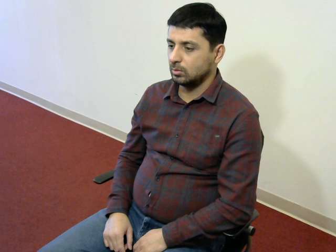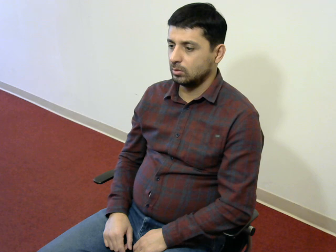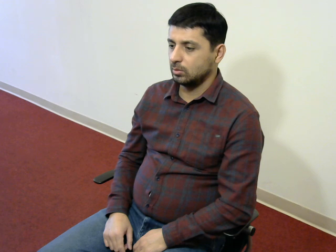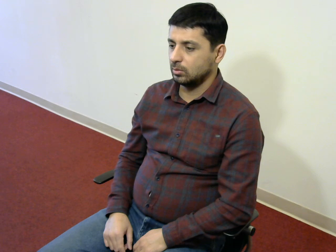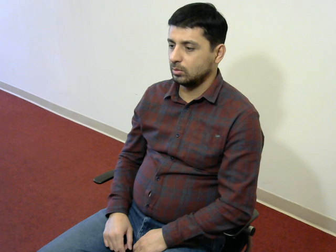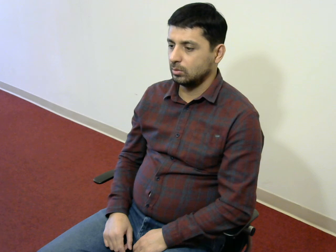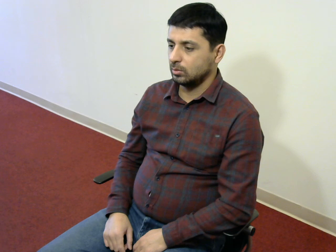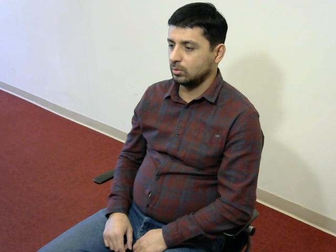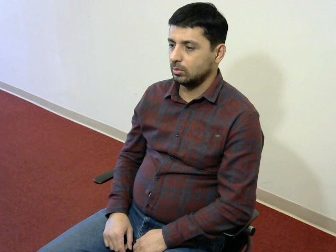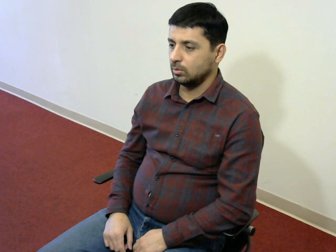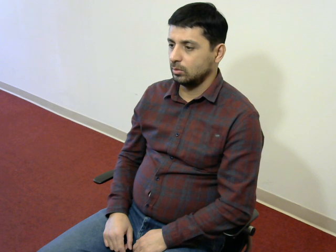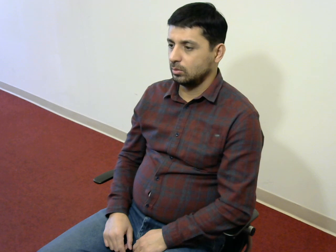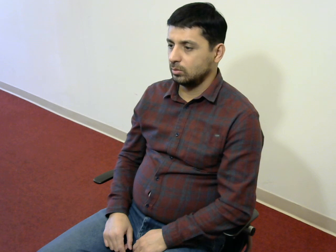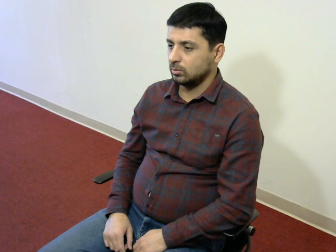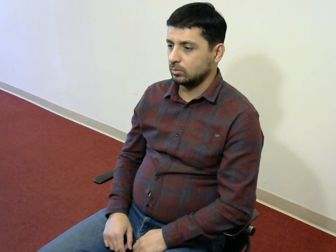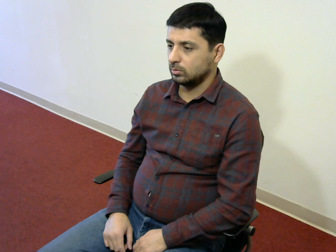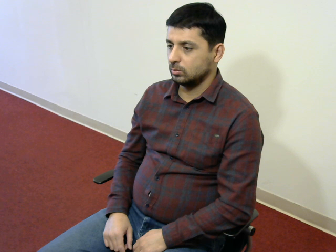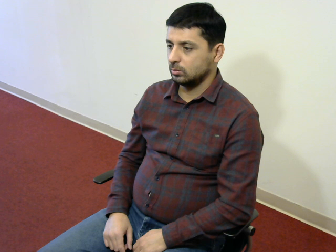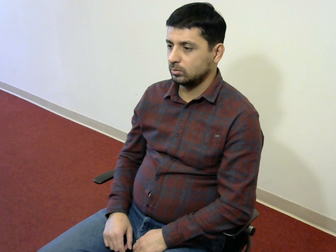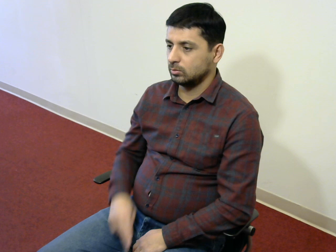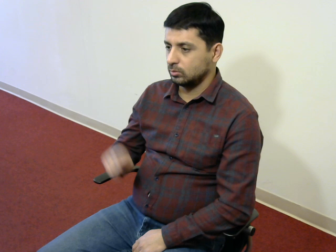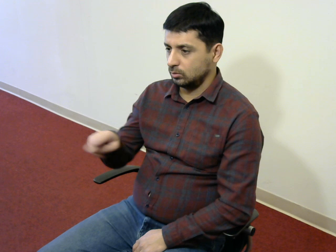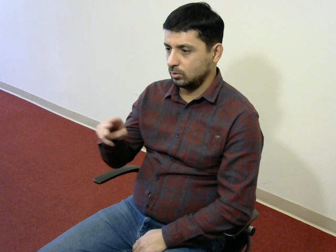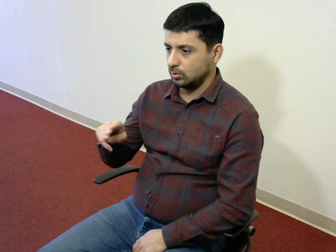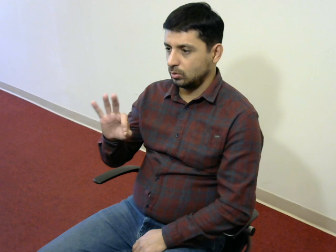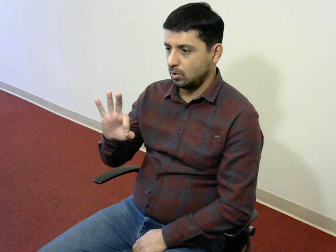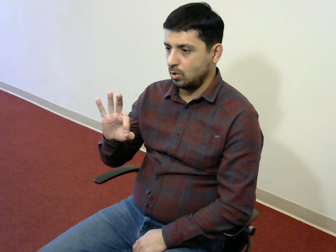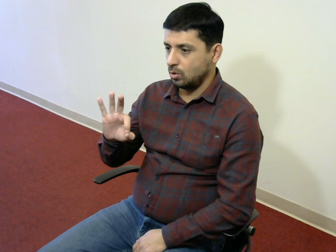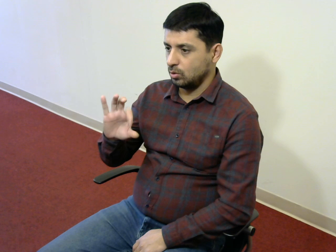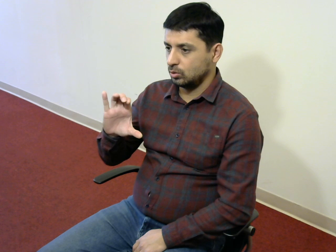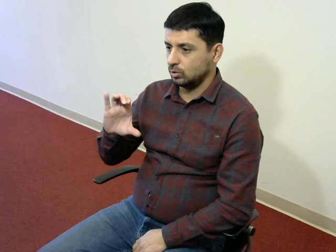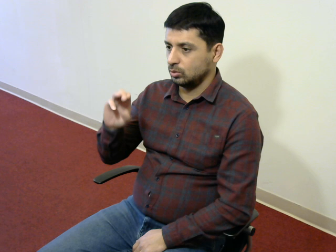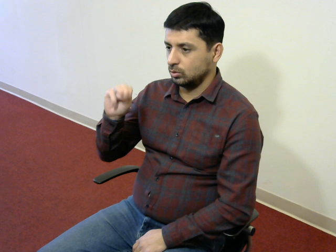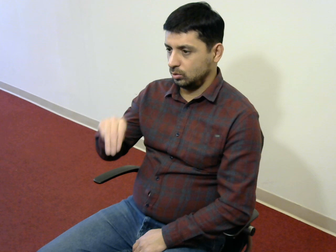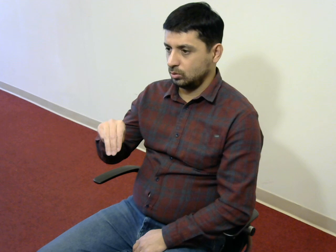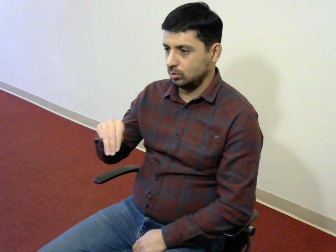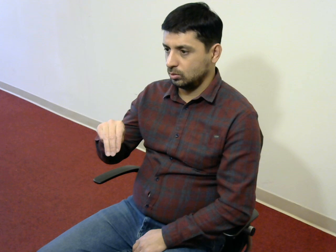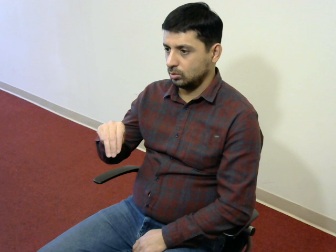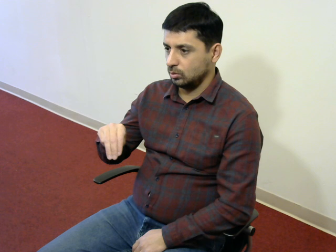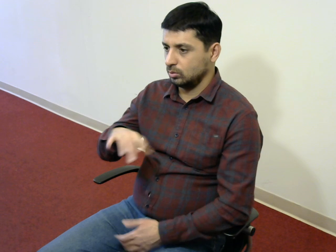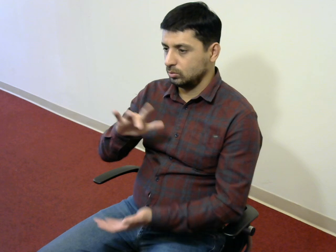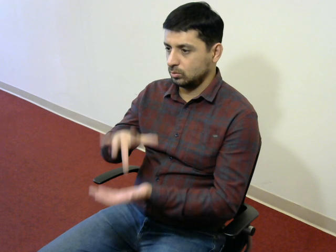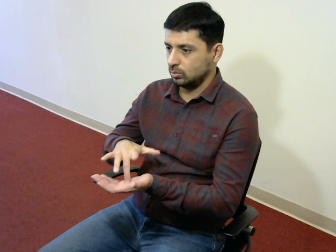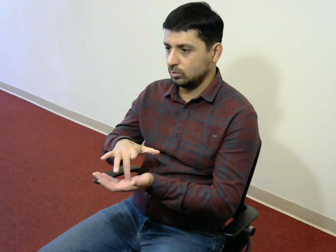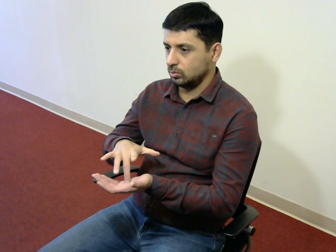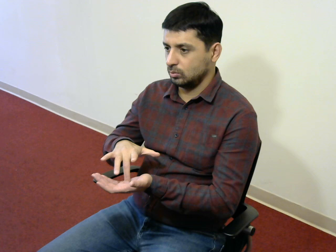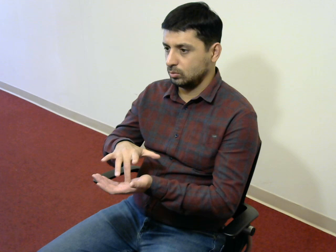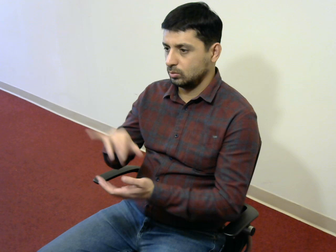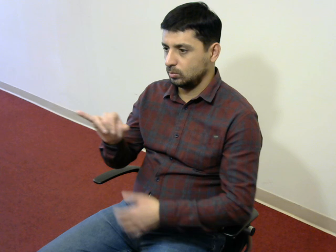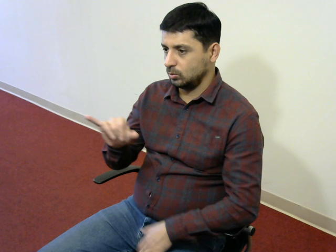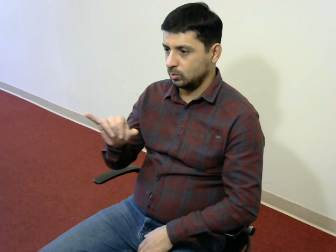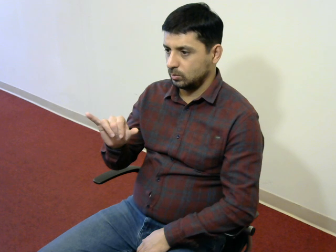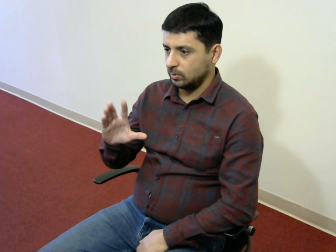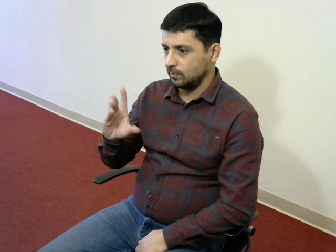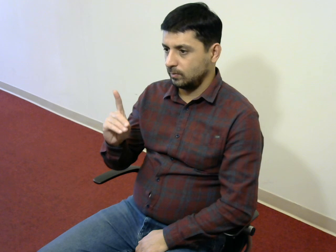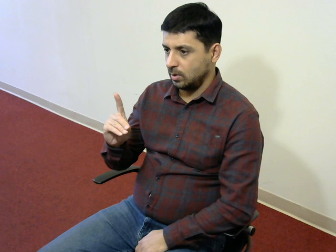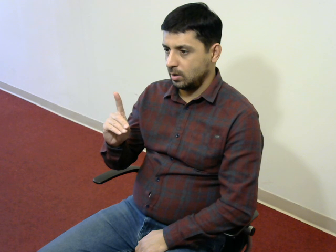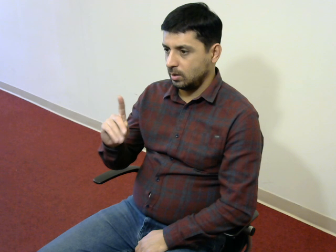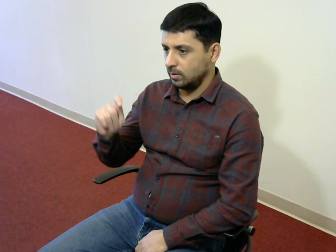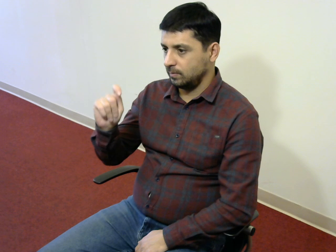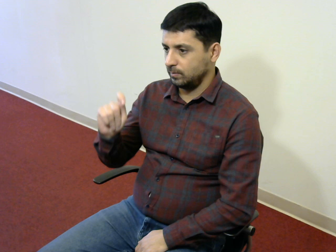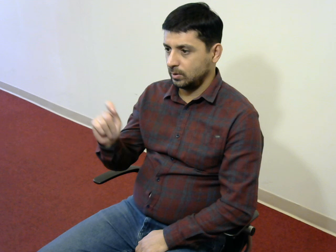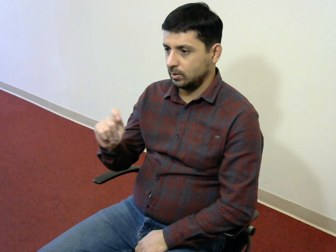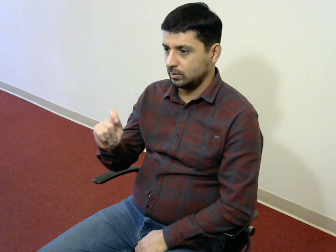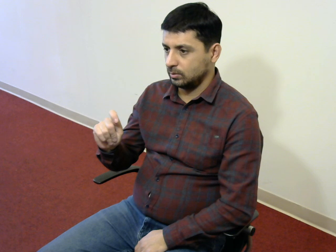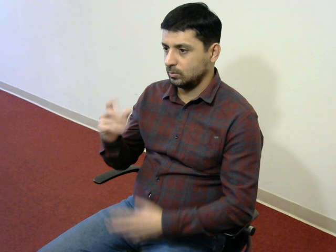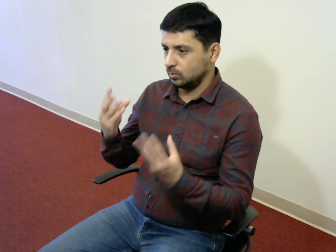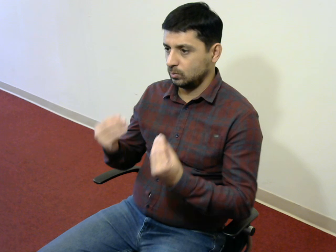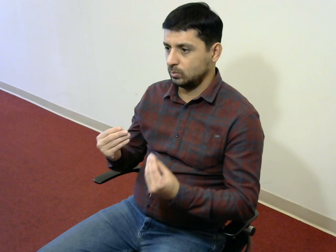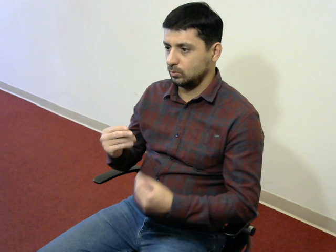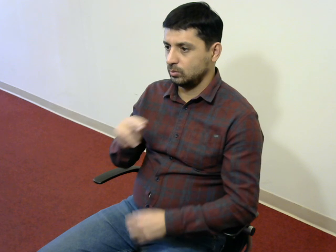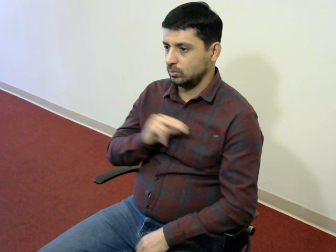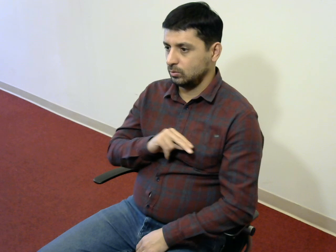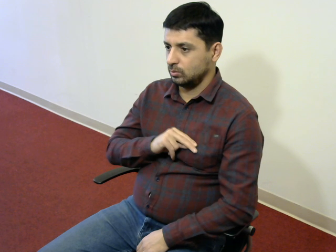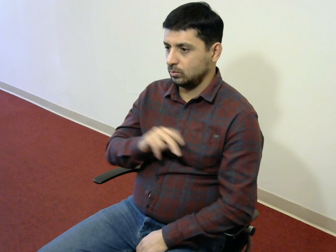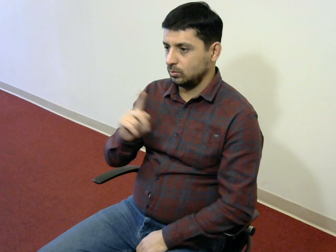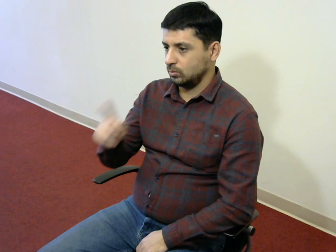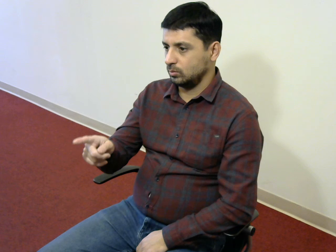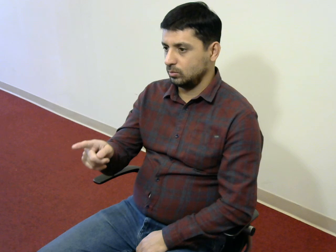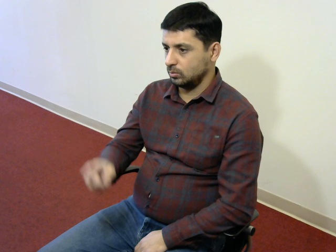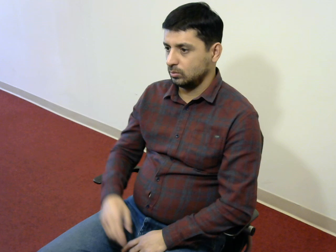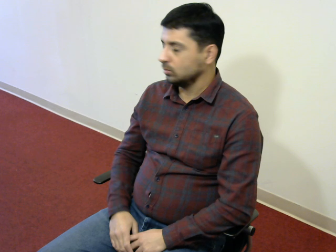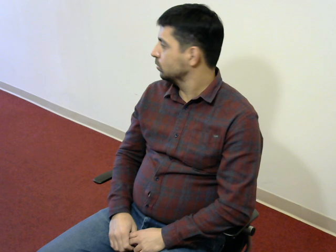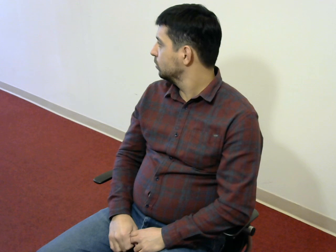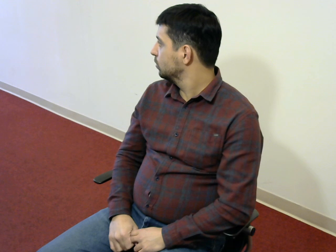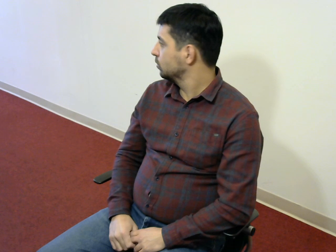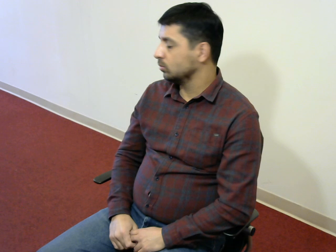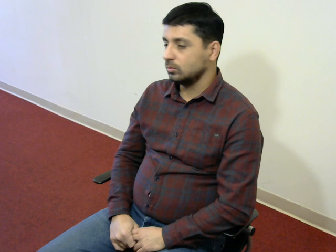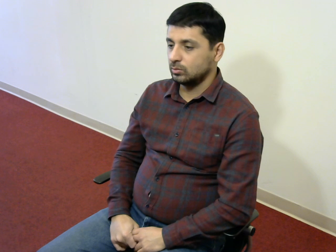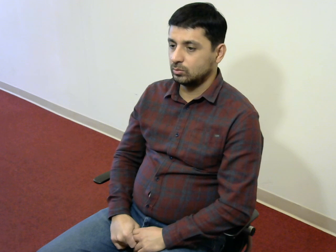DOST mərkəzləri şənbə və bazar günü işləyirmi?